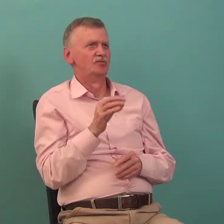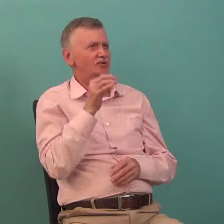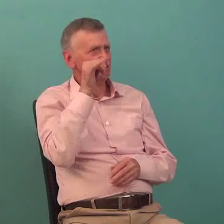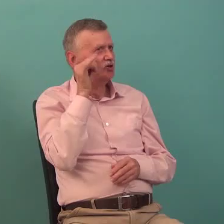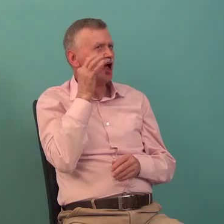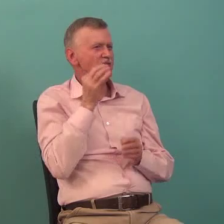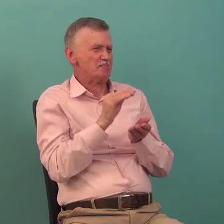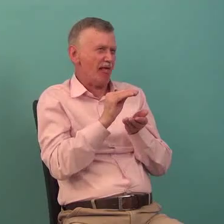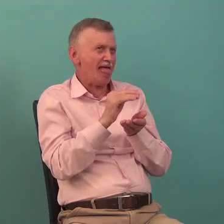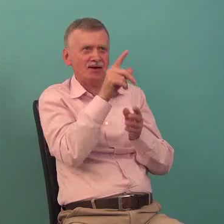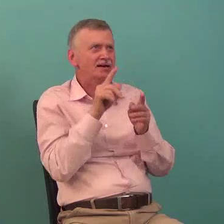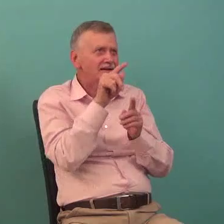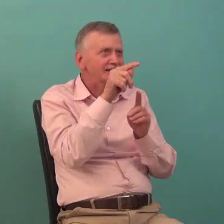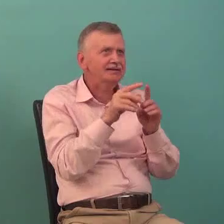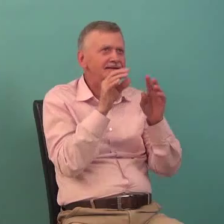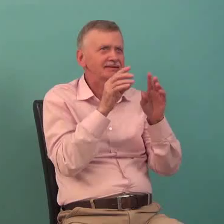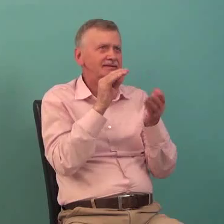Mały kotek się na nią połasił.